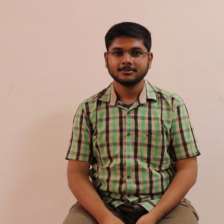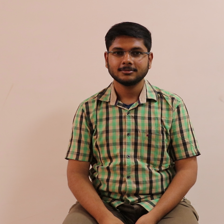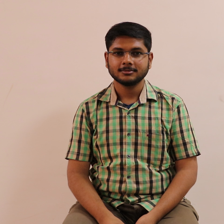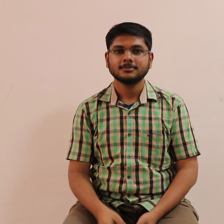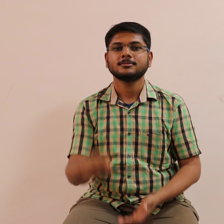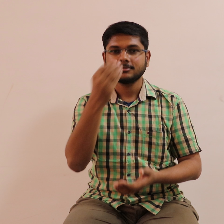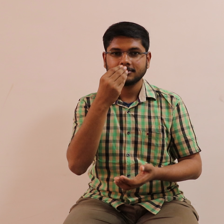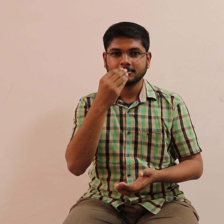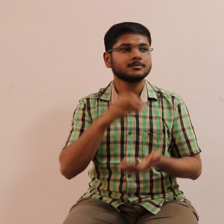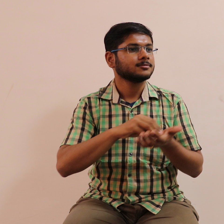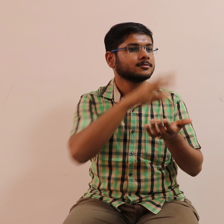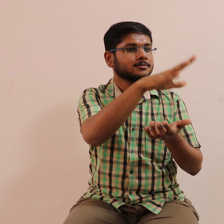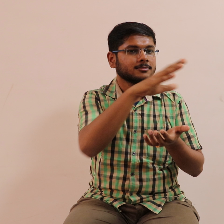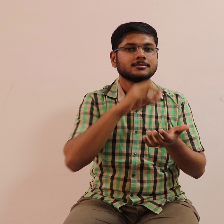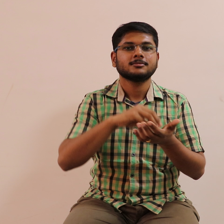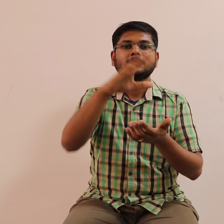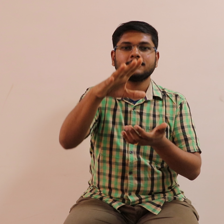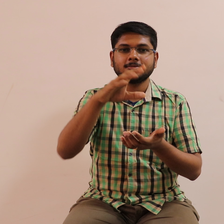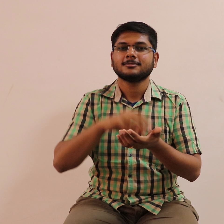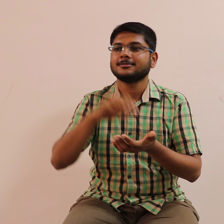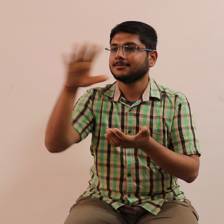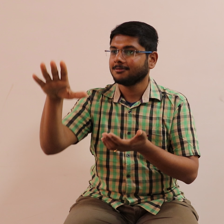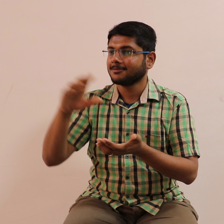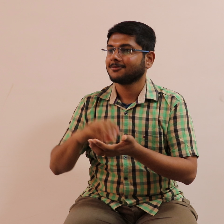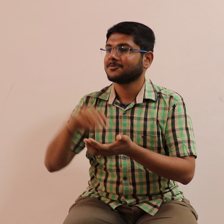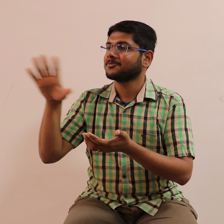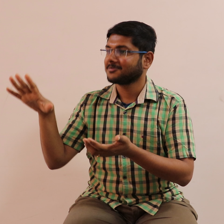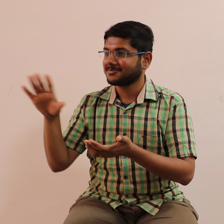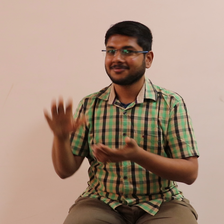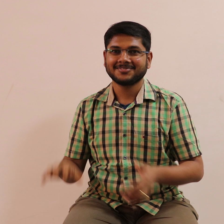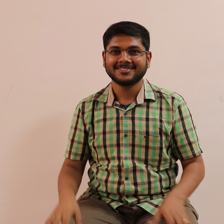serve the food